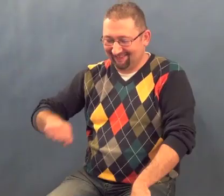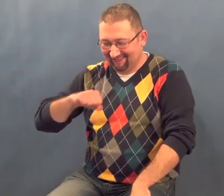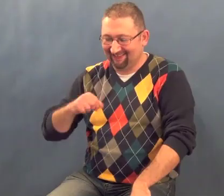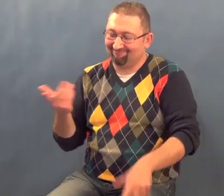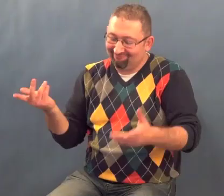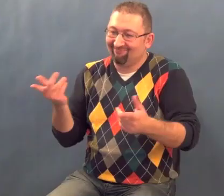Fajny.